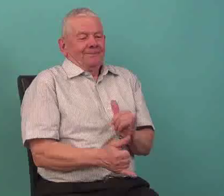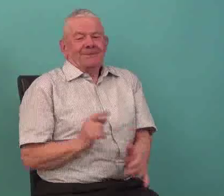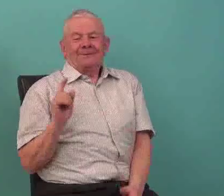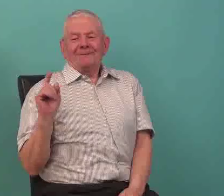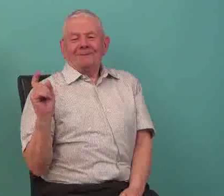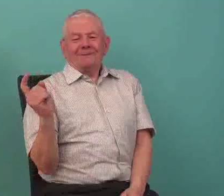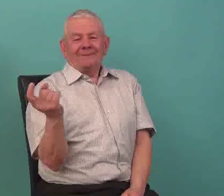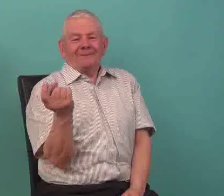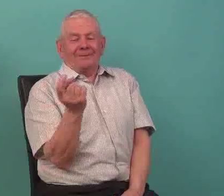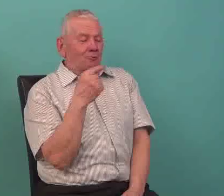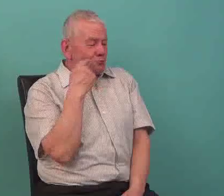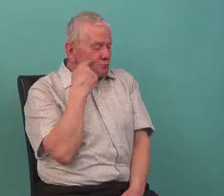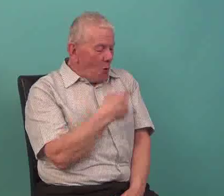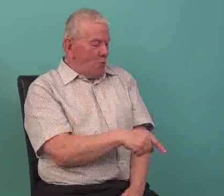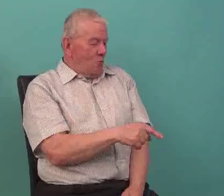Podjeżdża do koszy i zauważa gruszki.